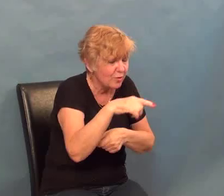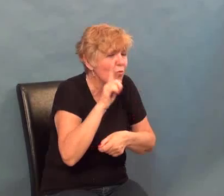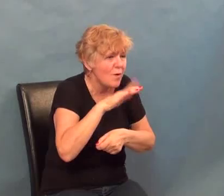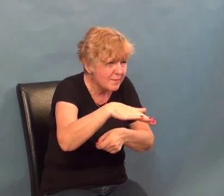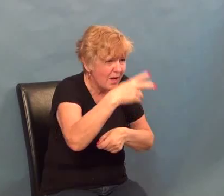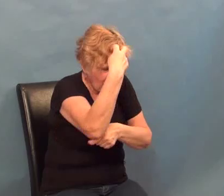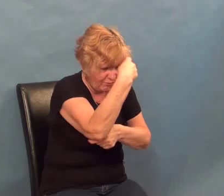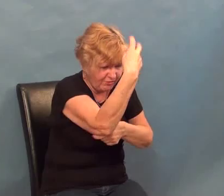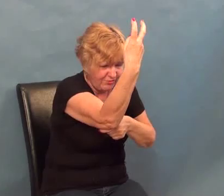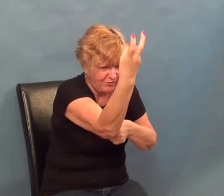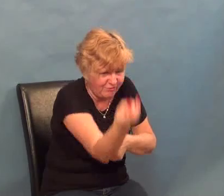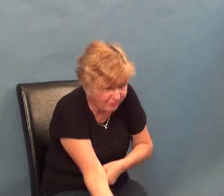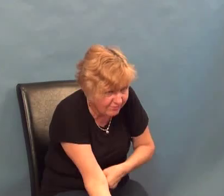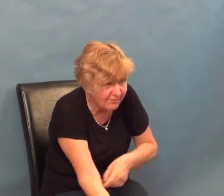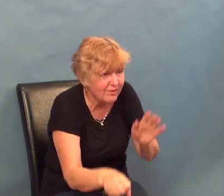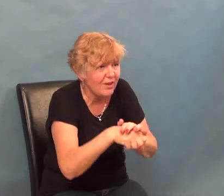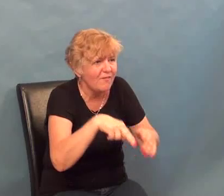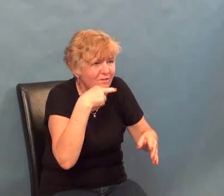Mały chłopiec spadł z rogów jelenia do wody.